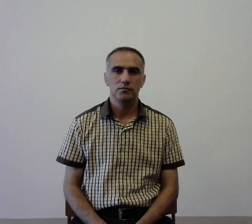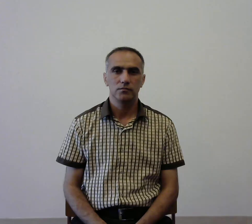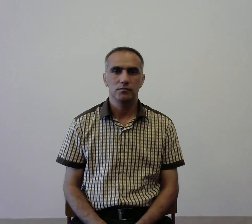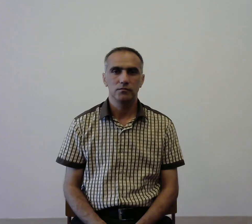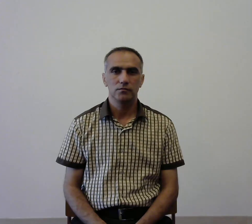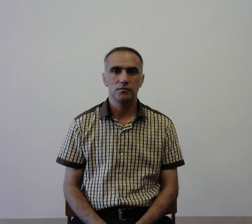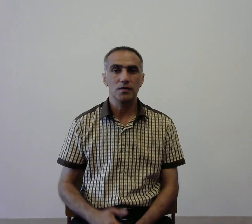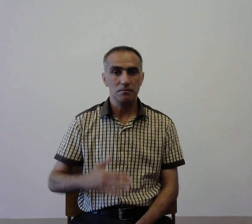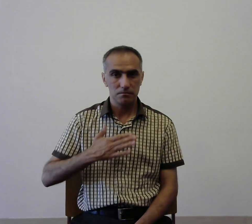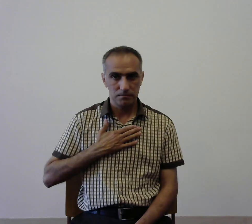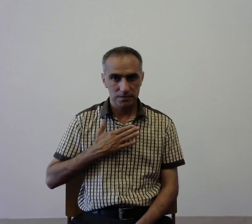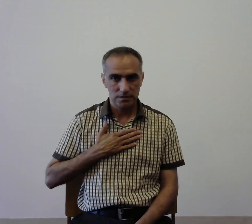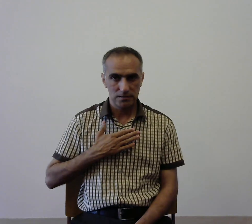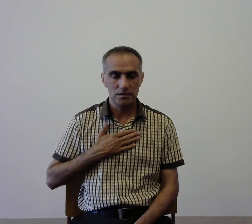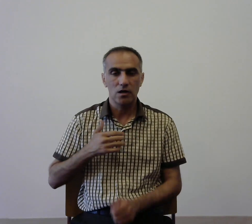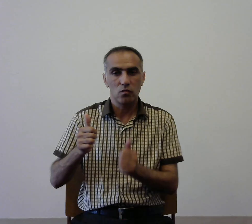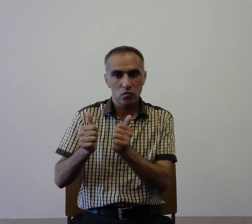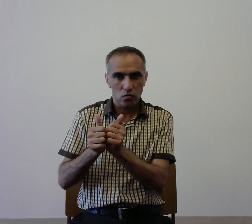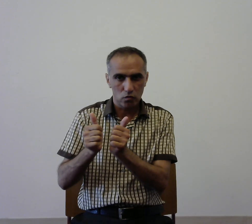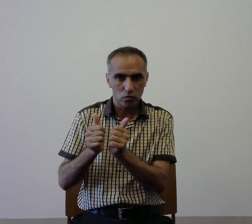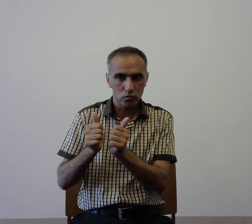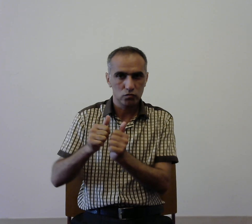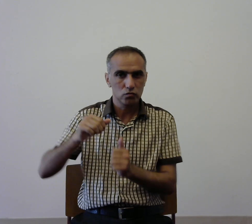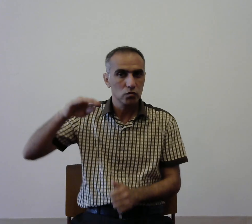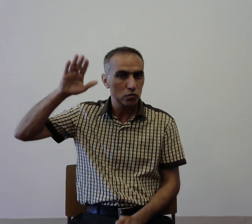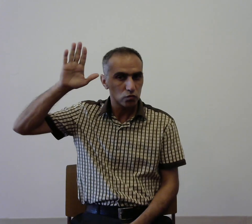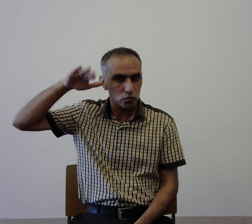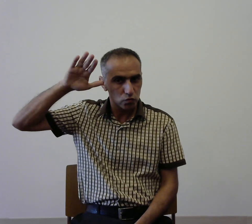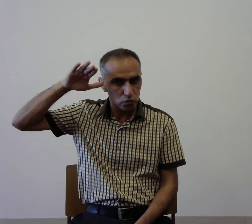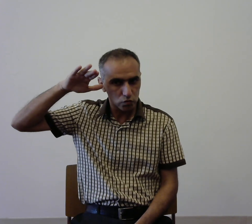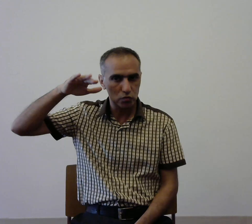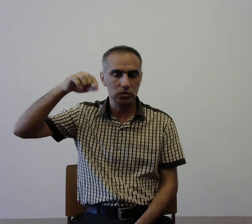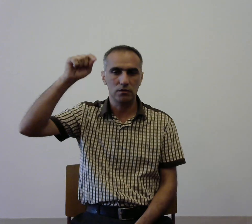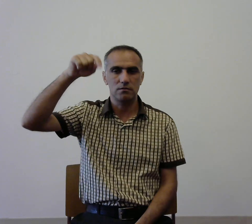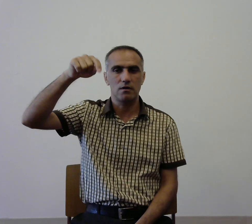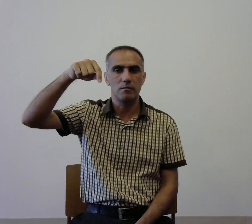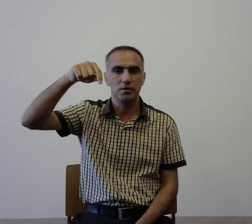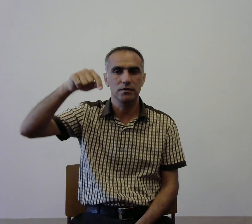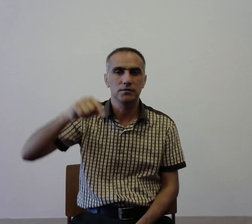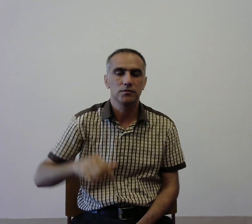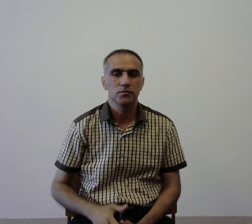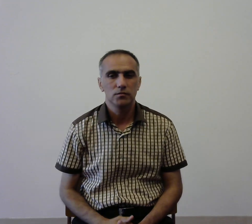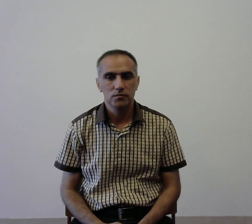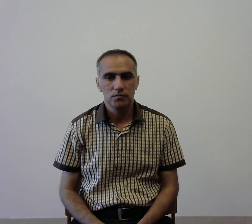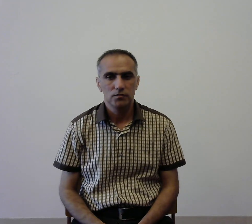Bizə qonşudan su damır